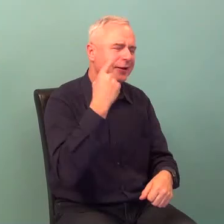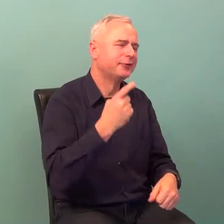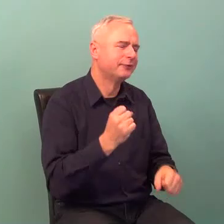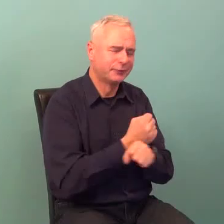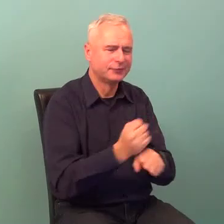Na poważnie.